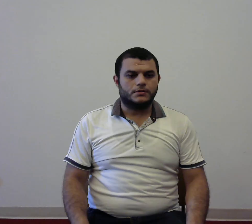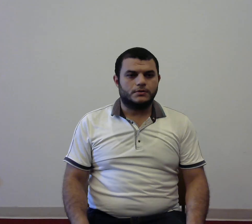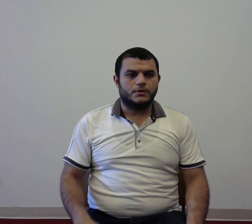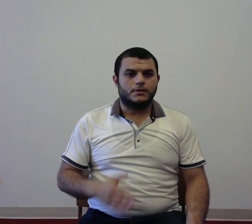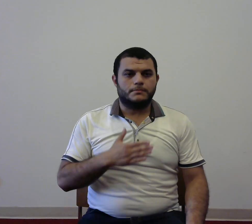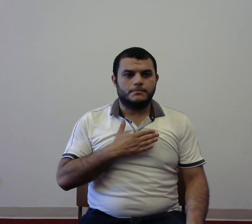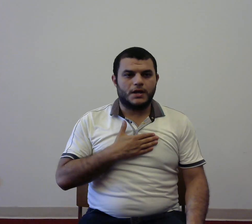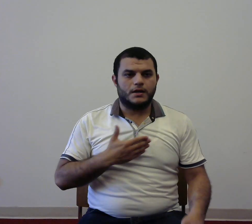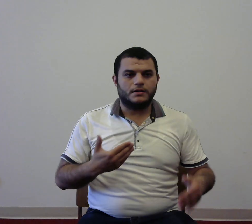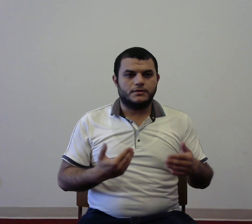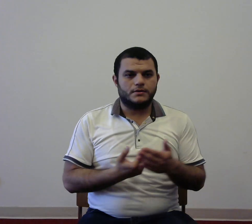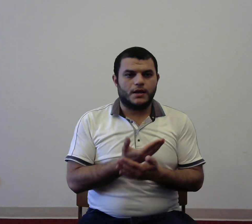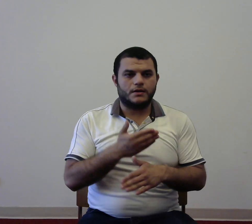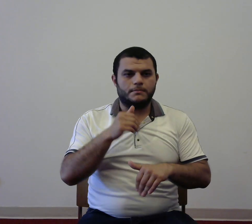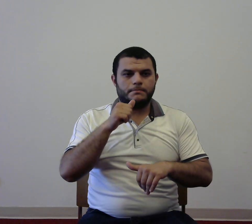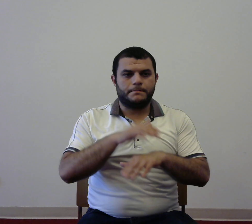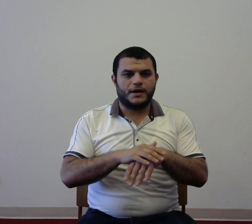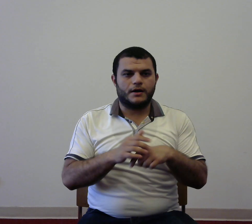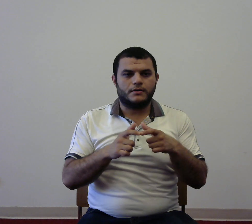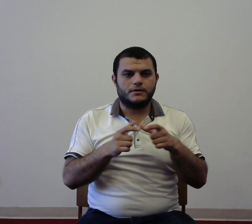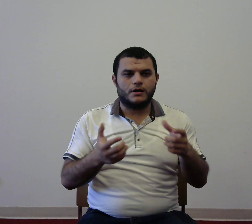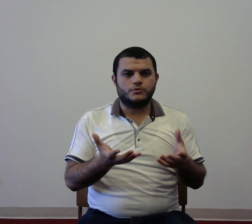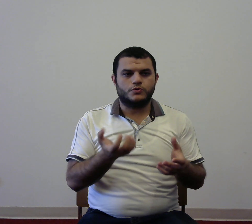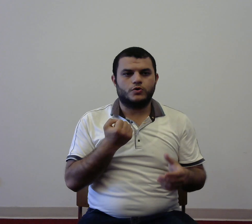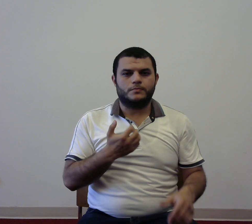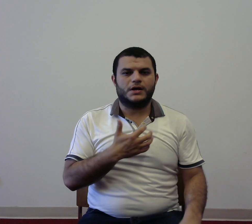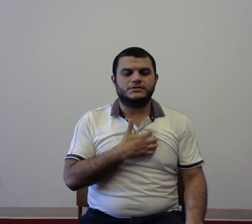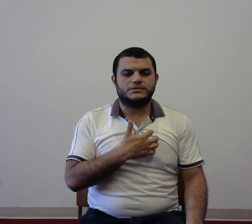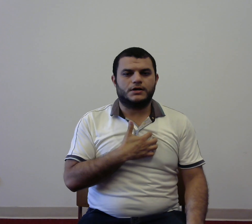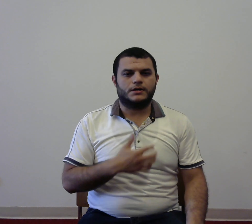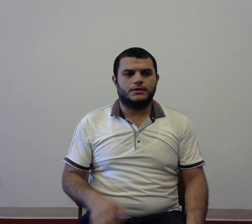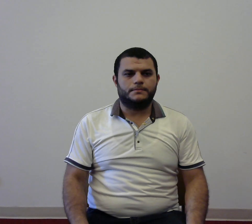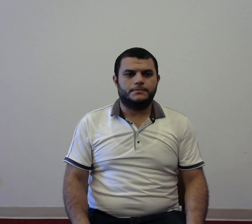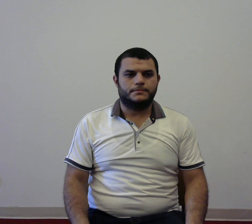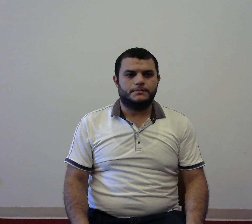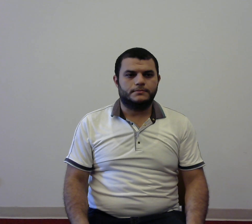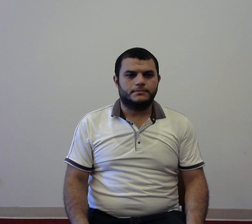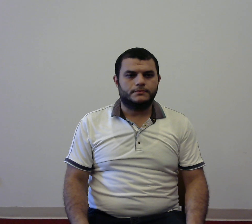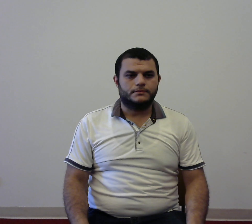Mən yeni bank kartı götürmək istəyirəm